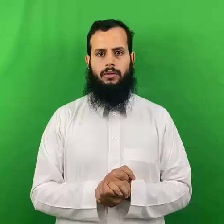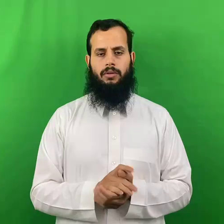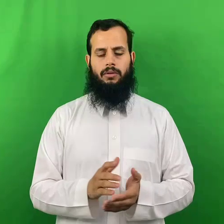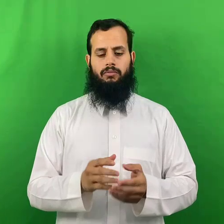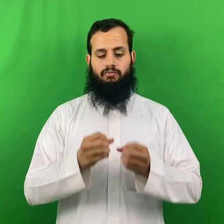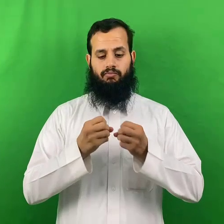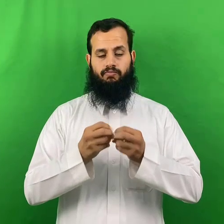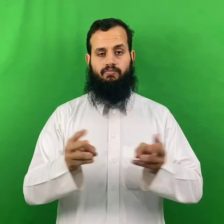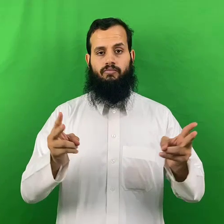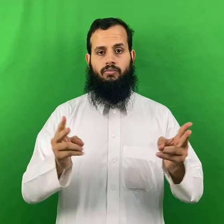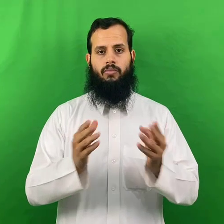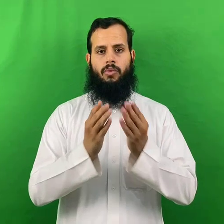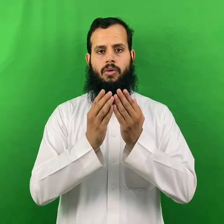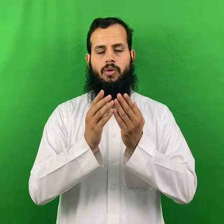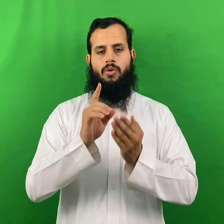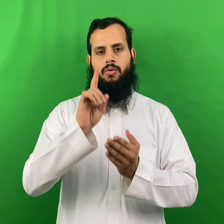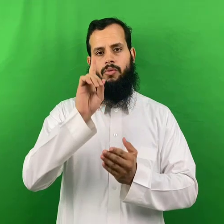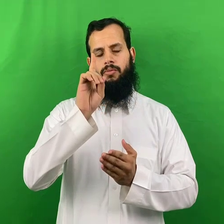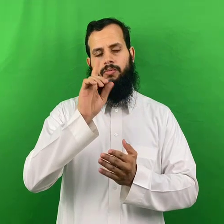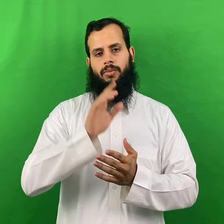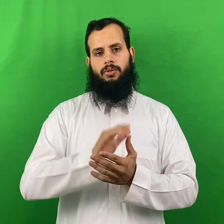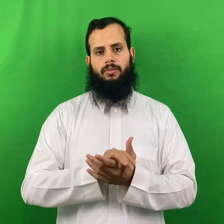ارض اللهم